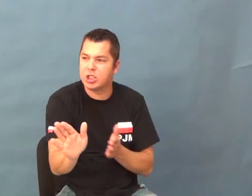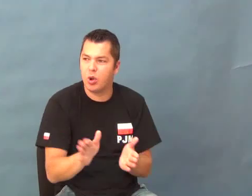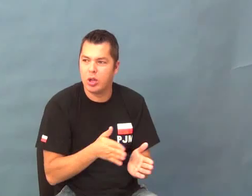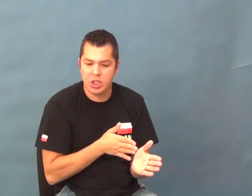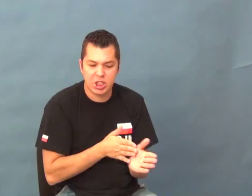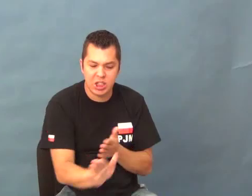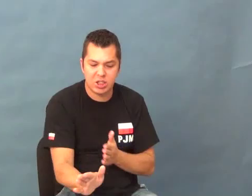Ślisko.